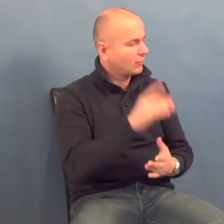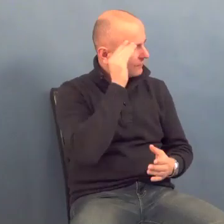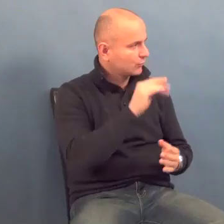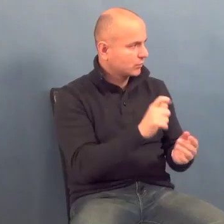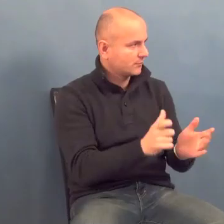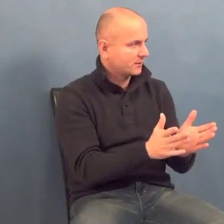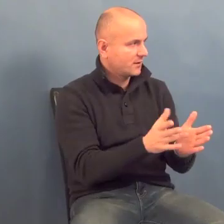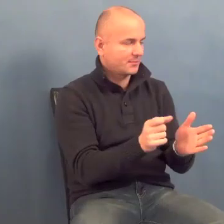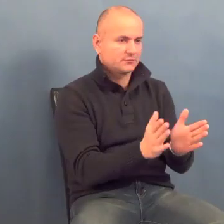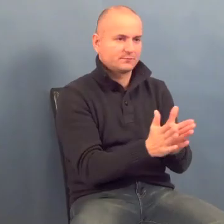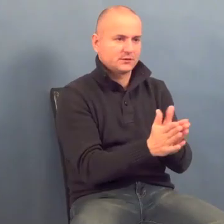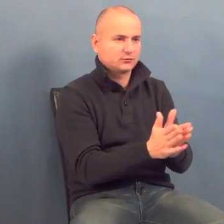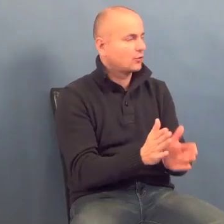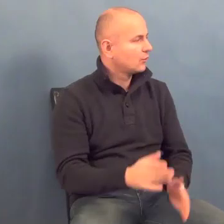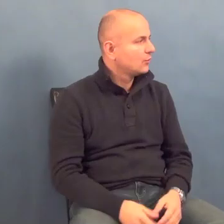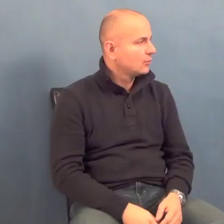A ten znak informuje, żeby nie zbliżać się za bardzo.